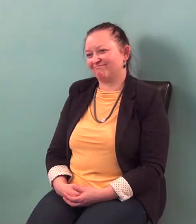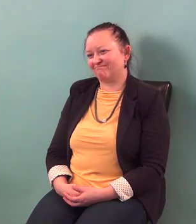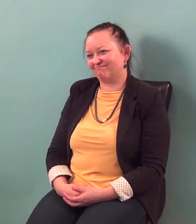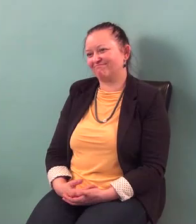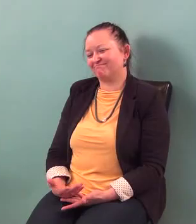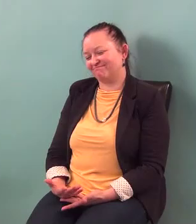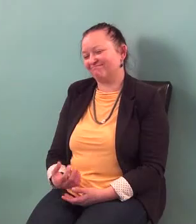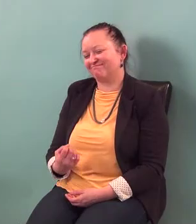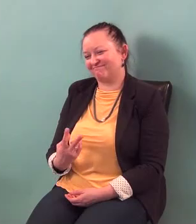Właśnie, tak.